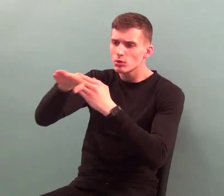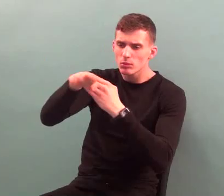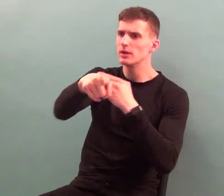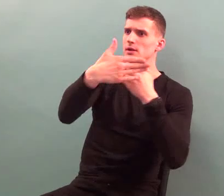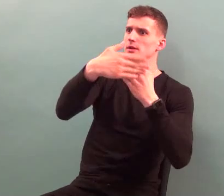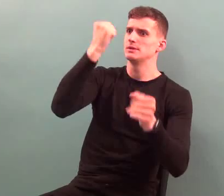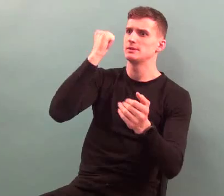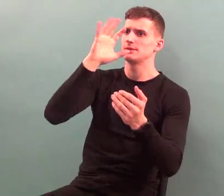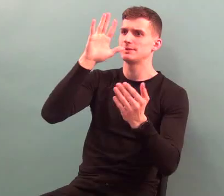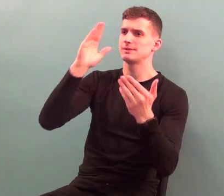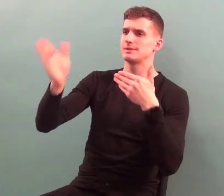Jedne drzwi są zamknięte.